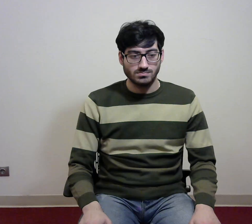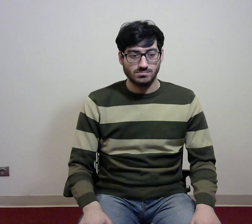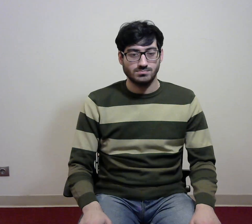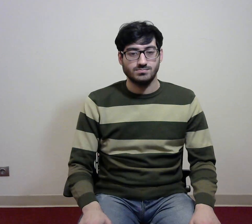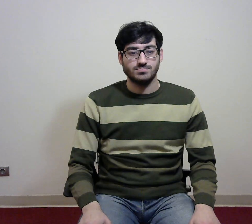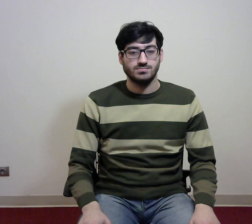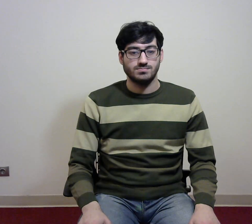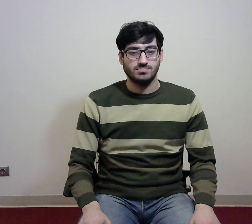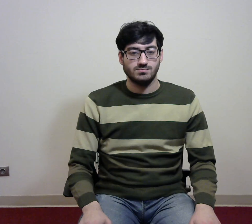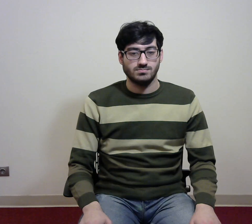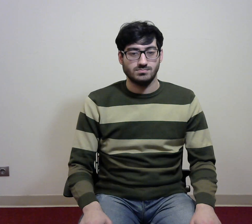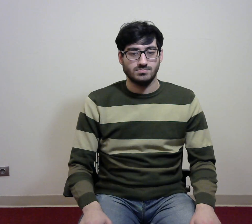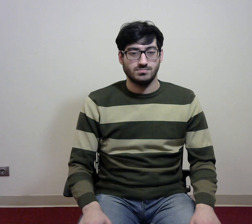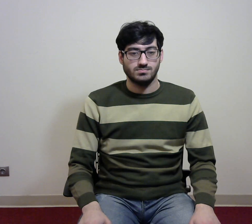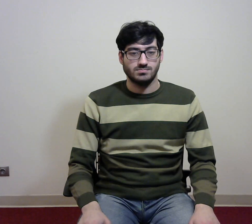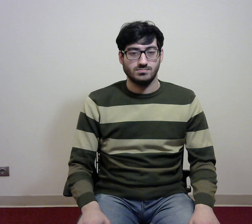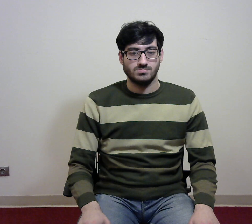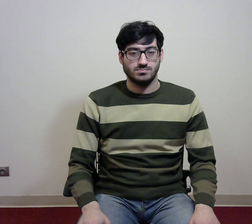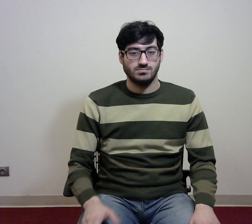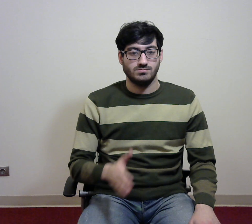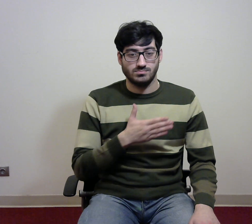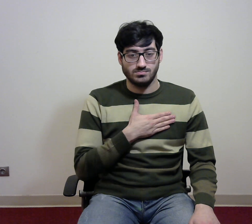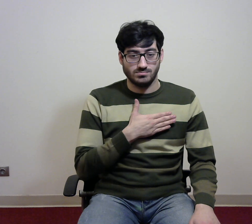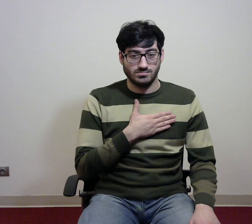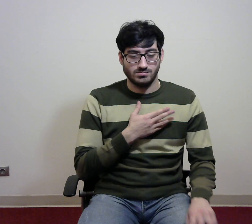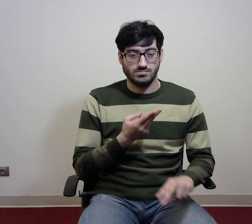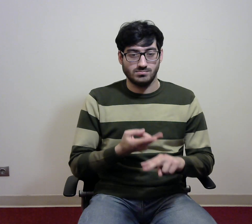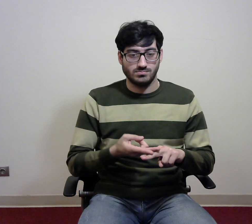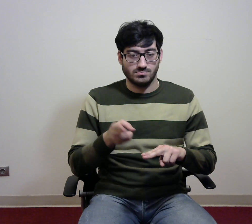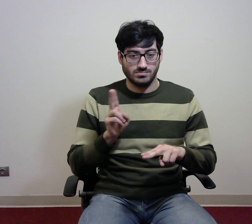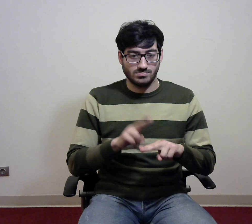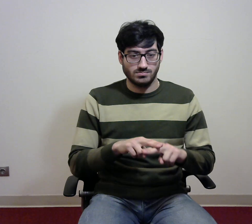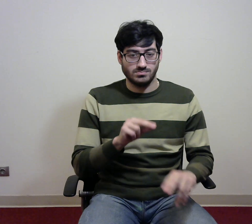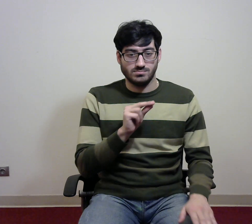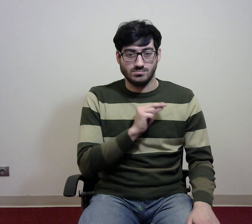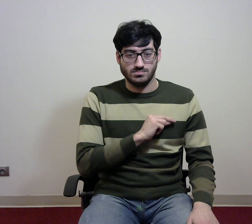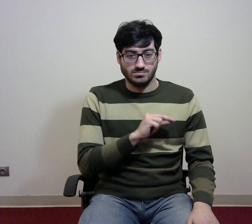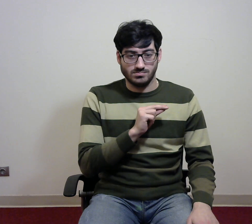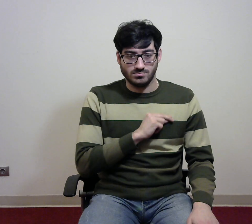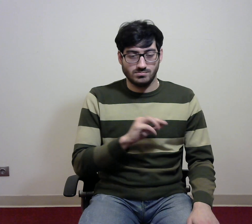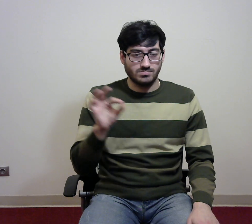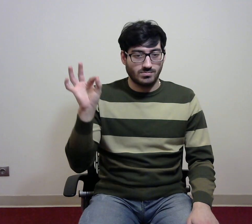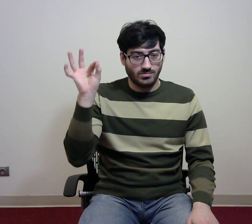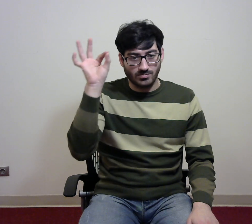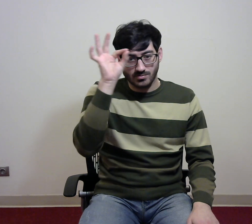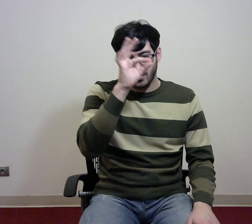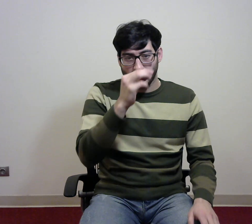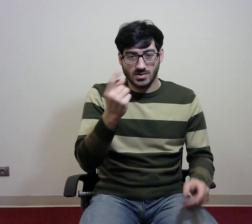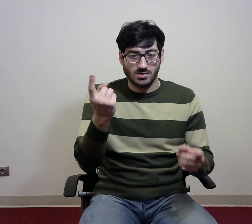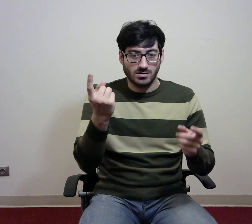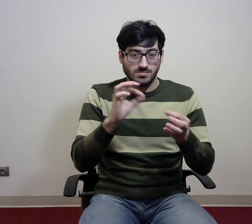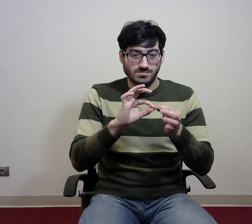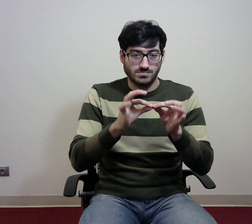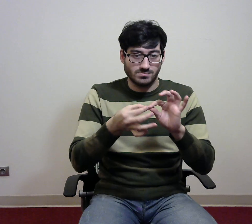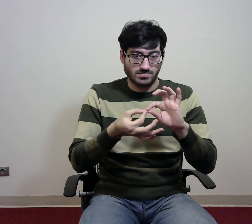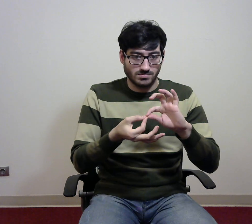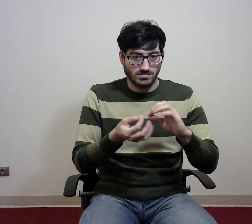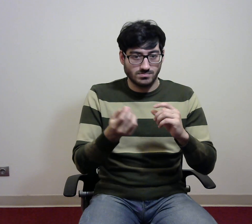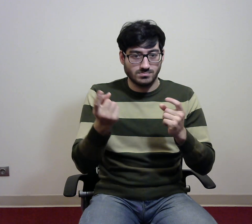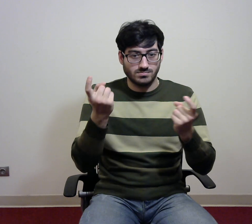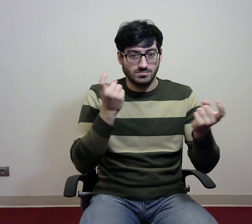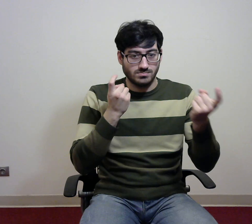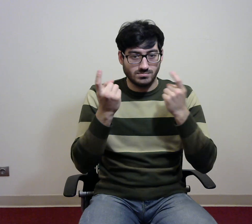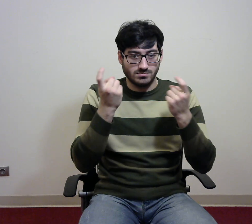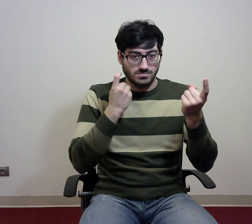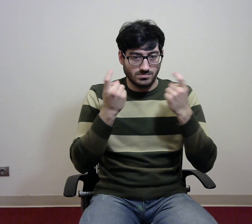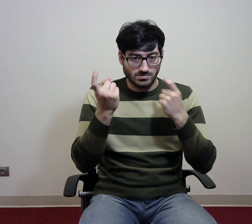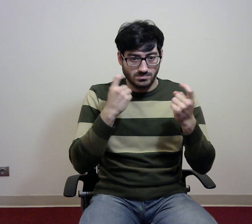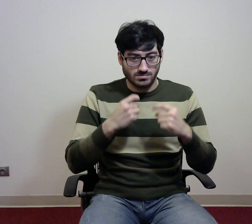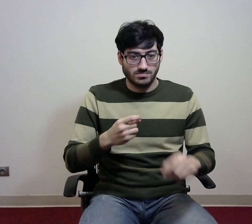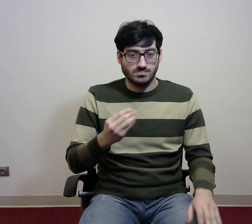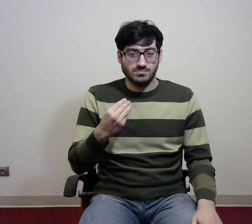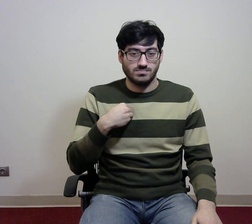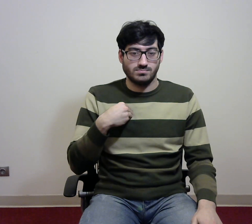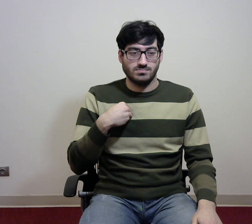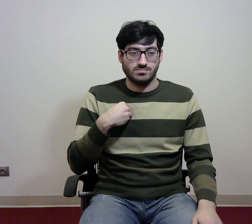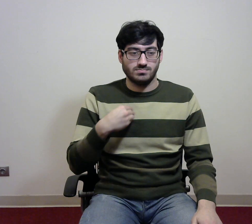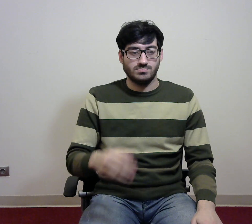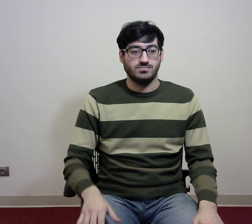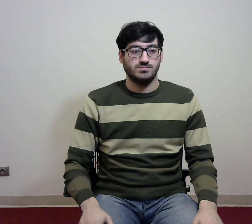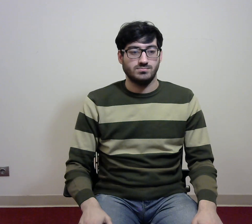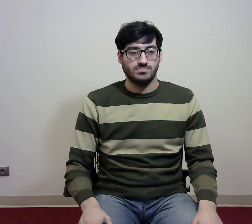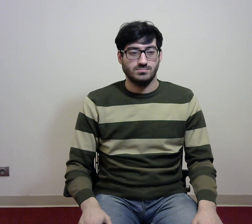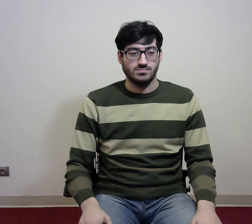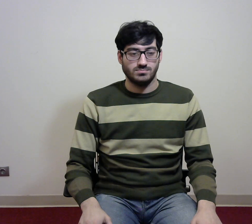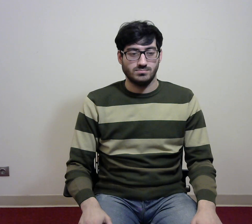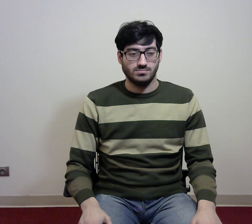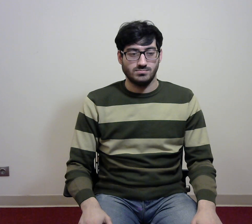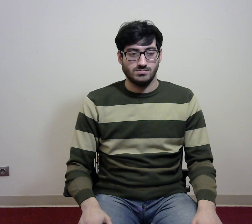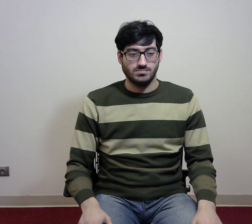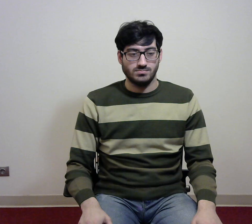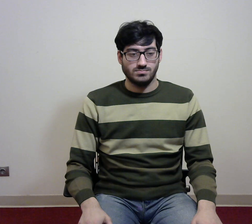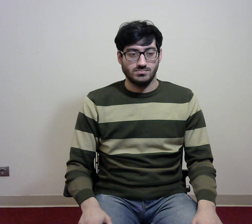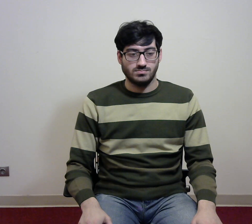Mənə bu iş haqqında ətraflı məlumat verin